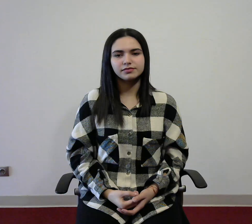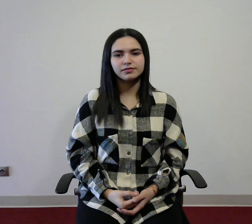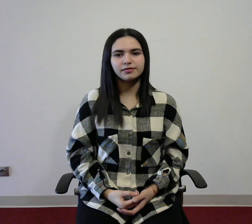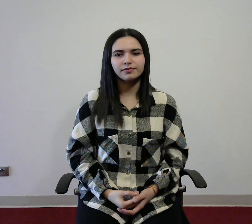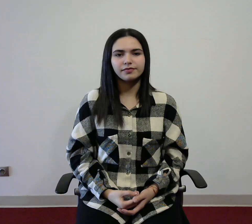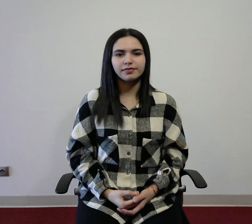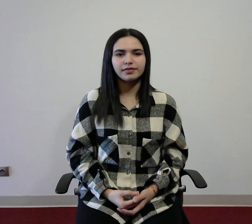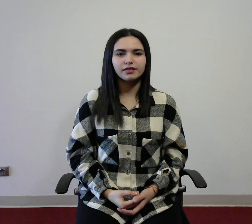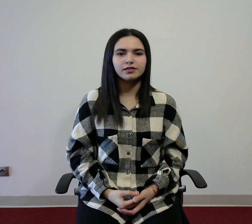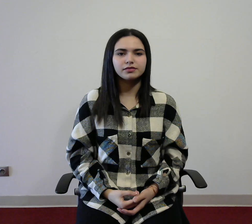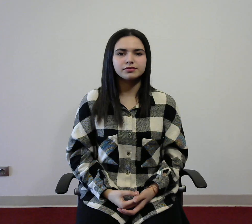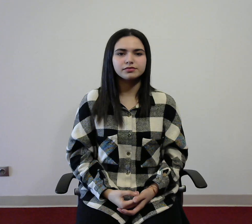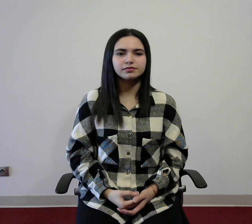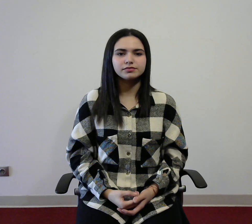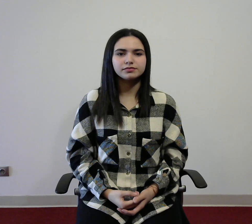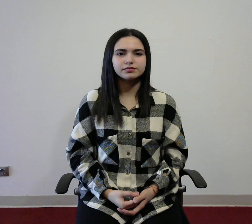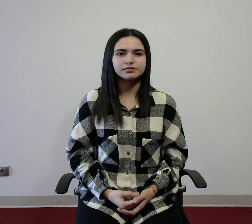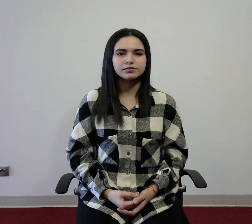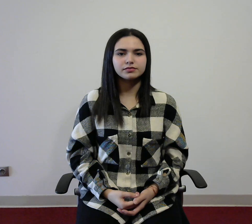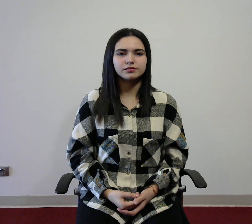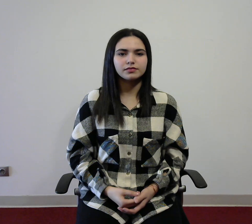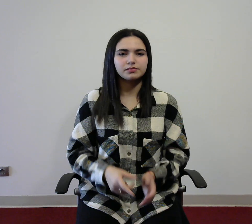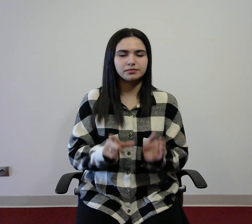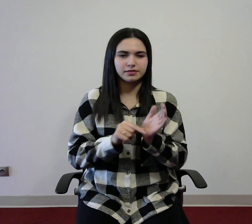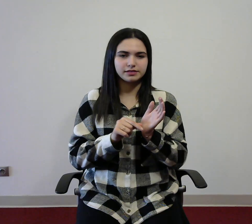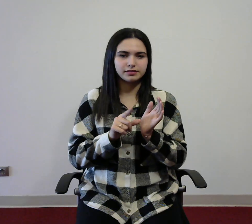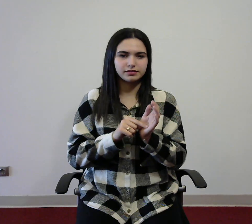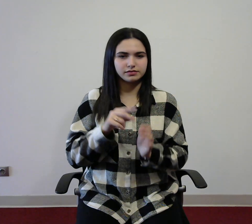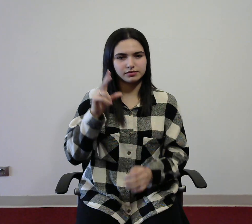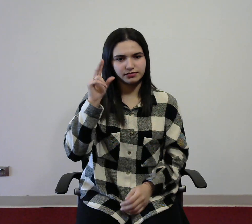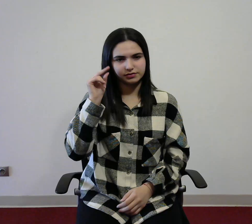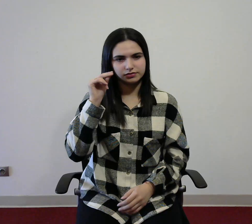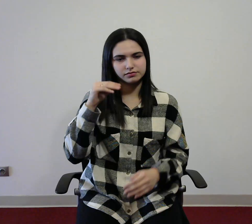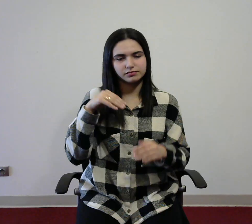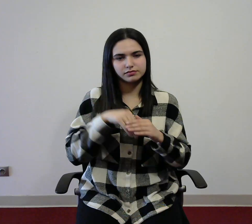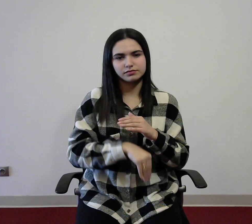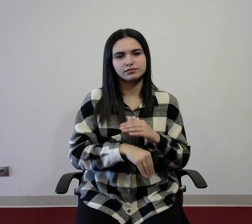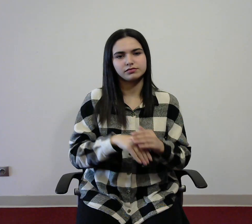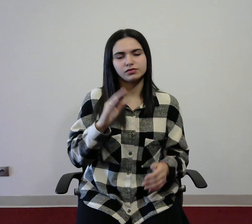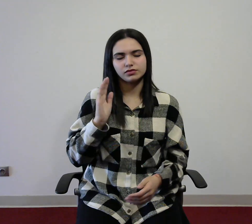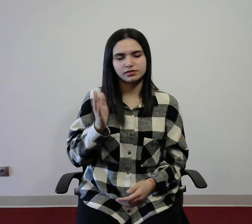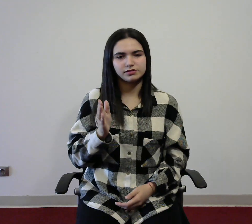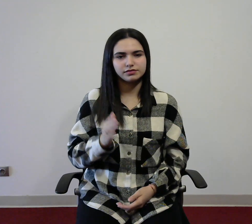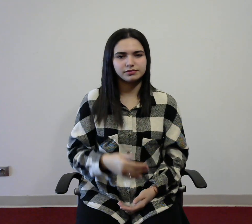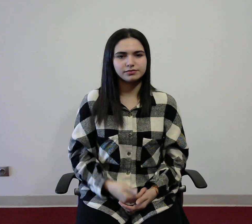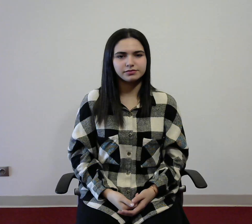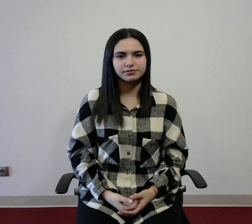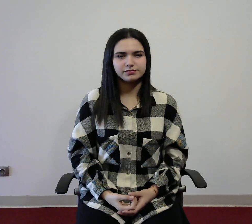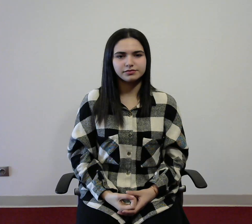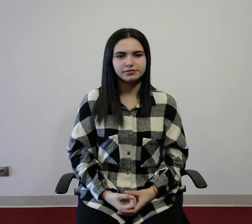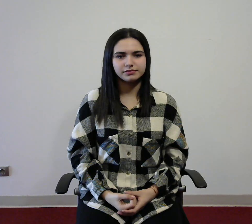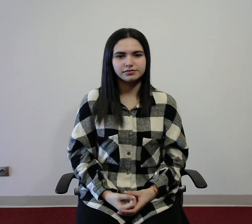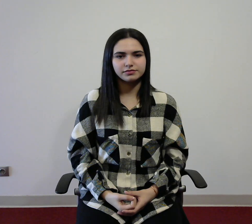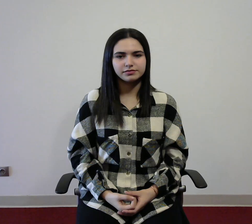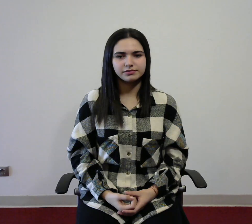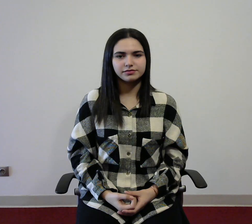Pensiyaya nə vaxt çıxacam?